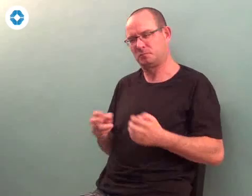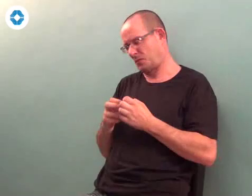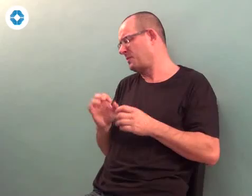Na pewno.